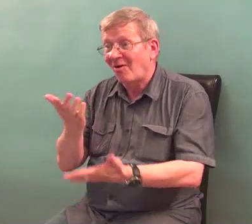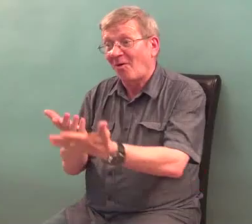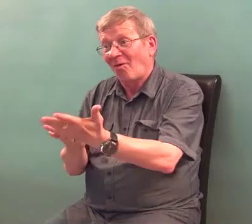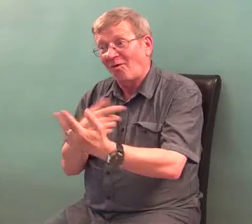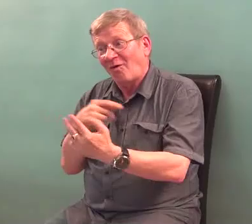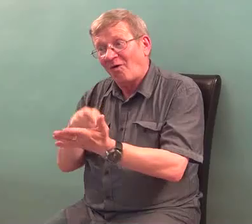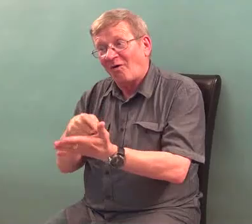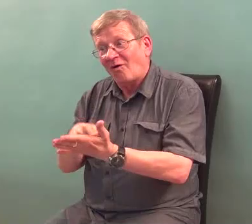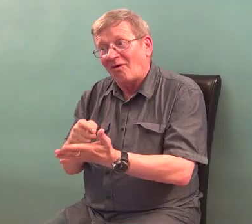O, właśnie!